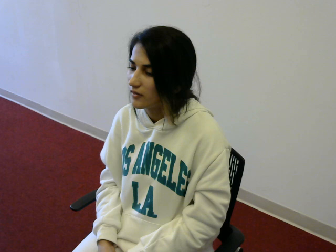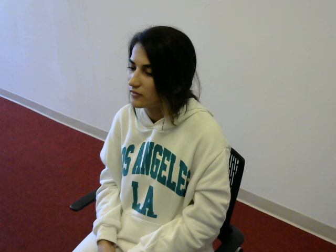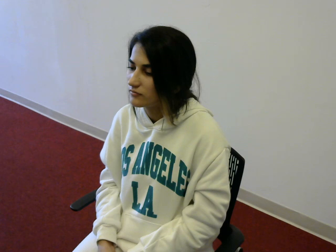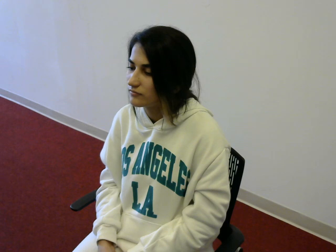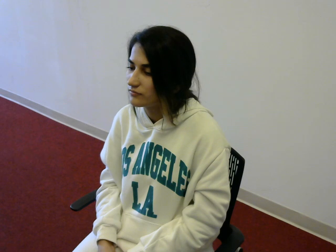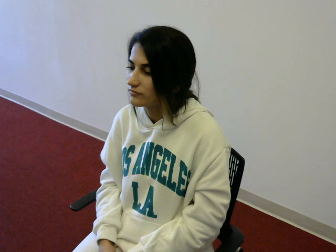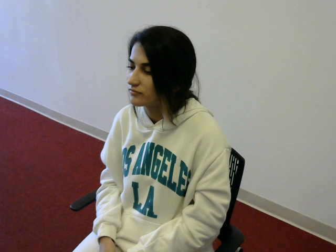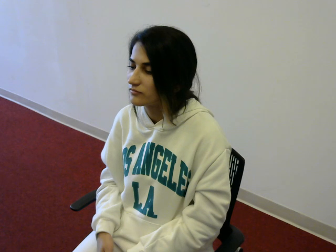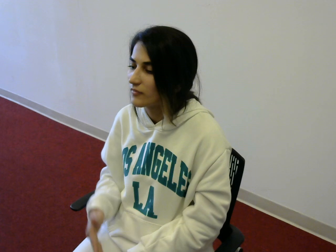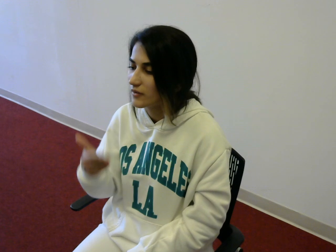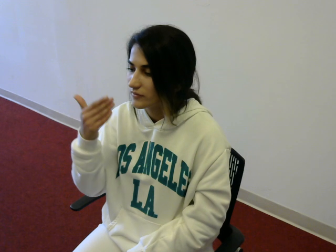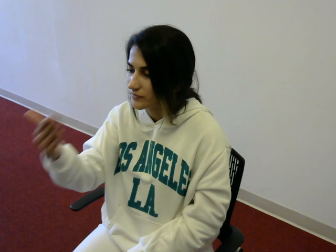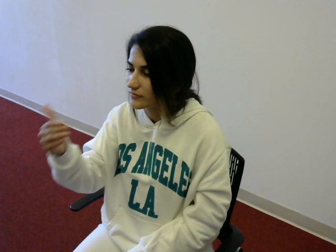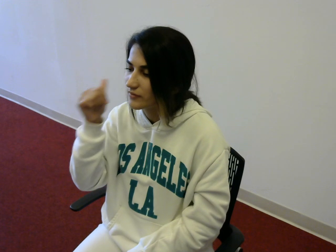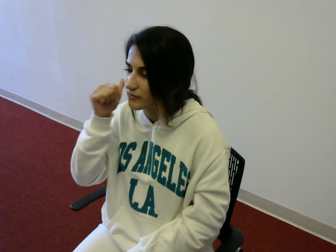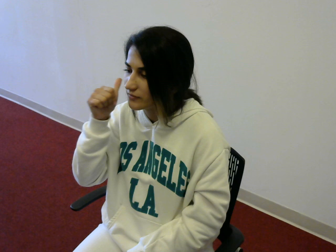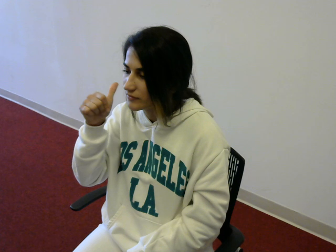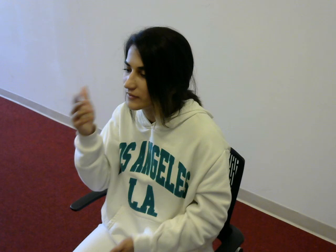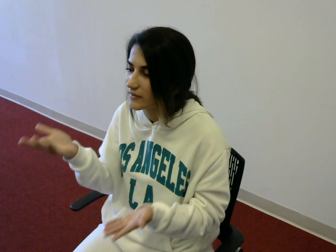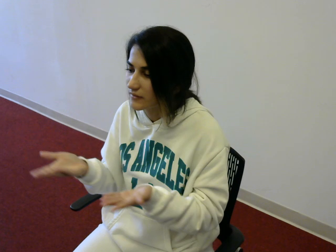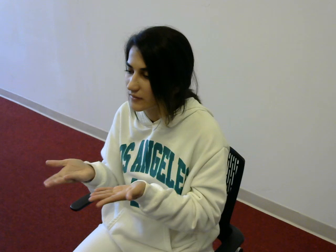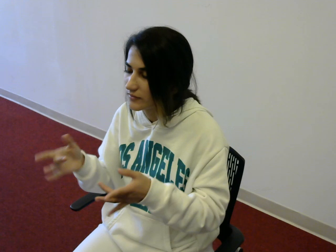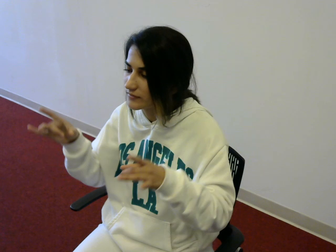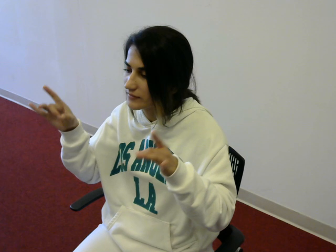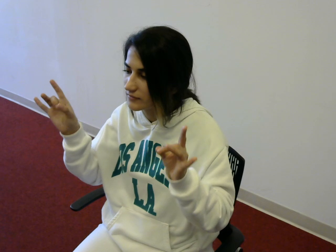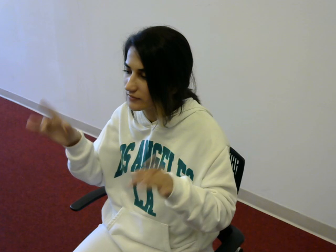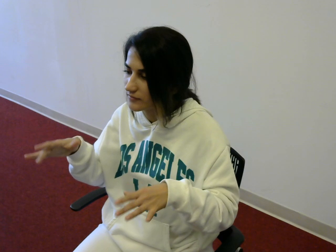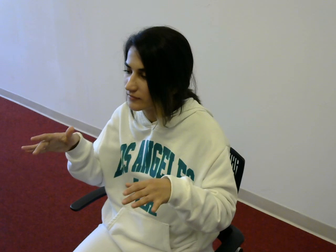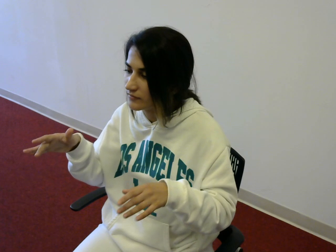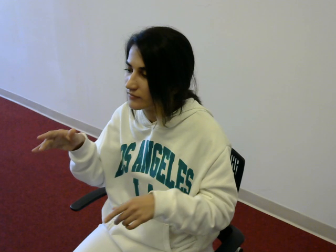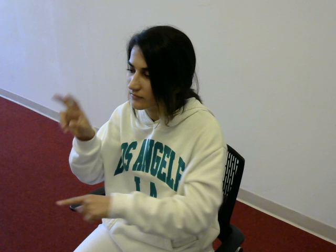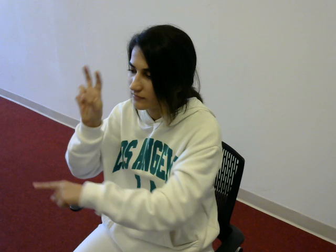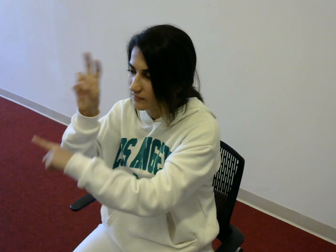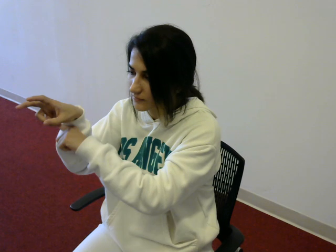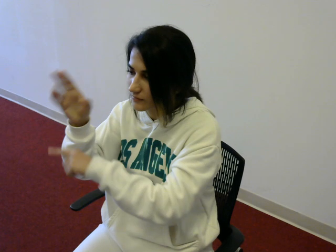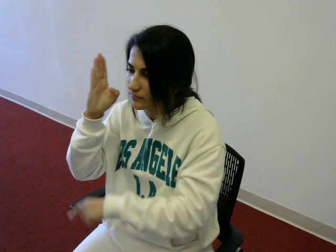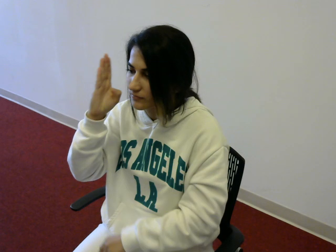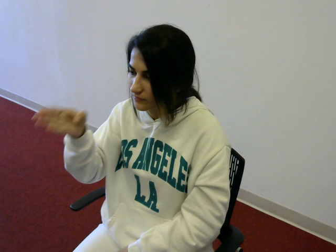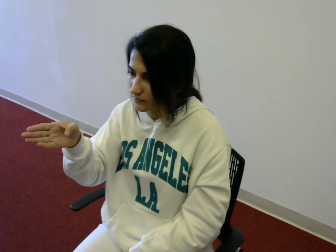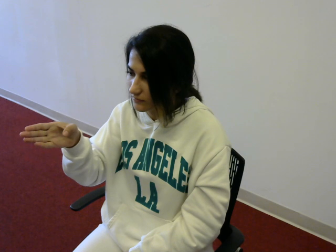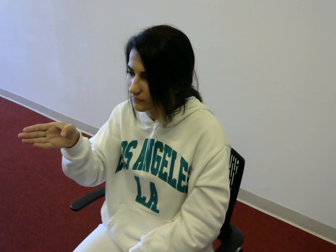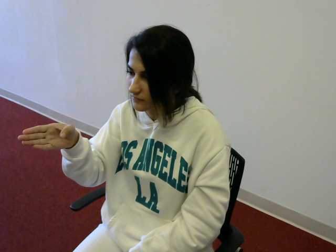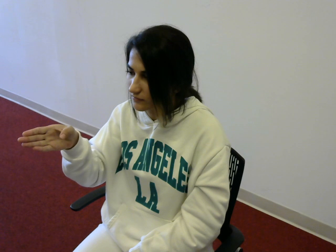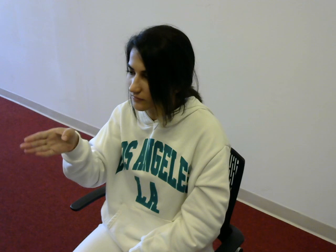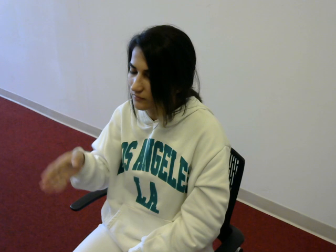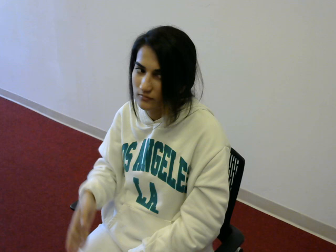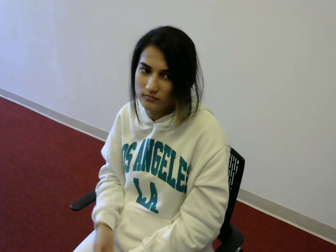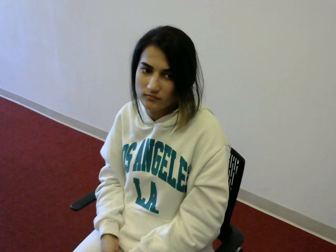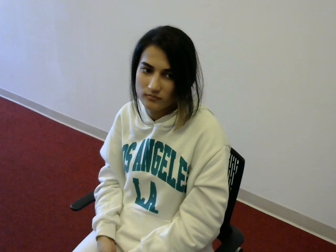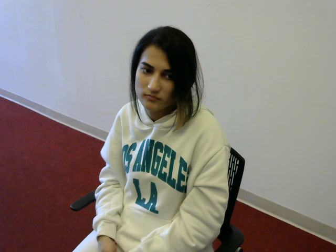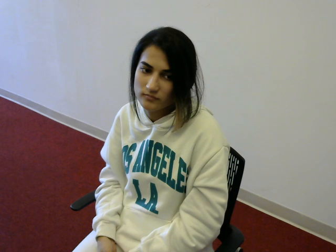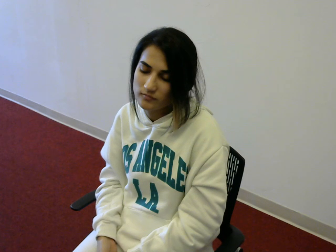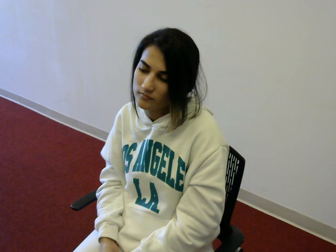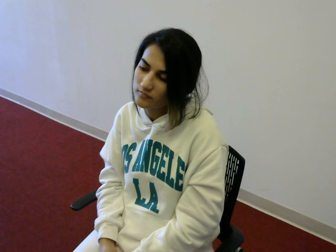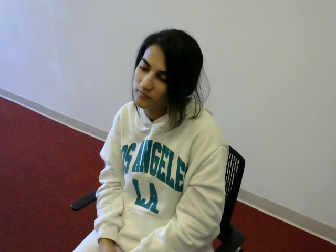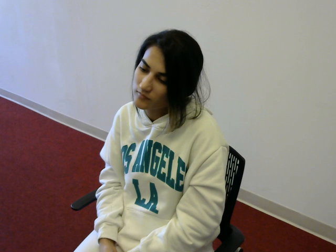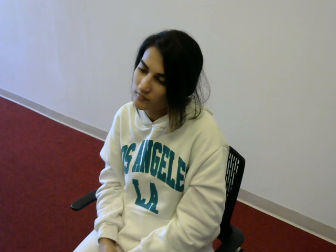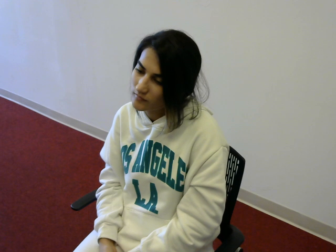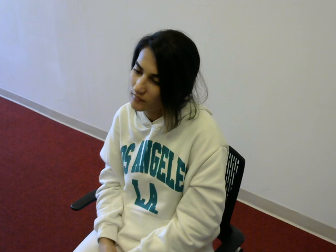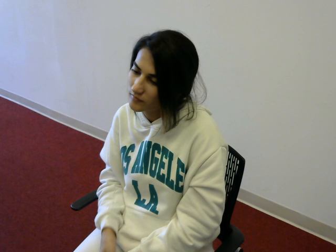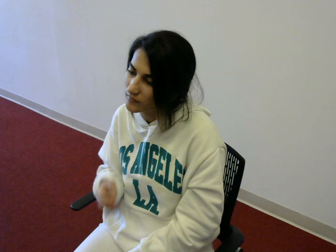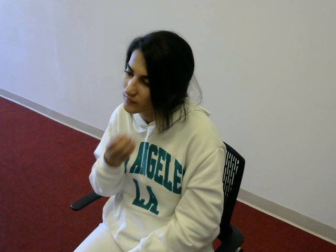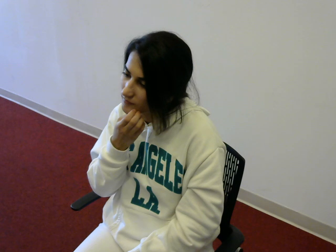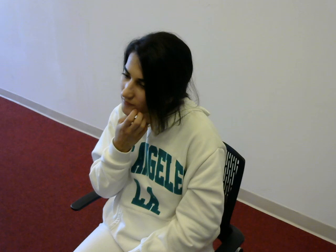Siz sabah hansı restorana gedəcəksiniz?